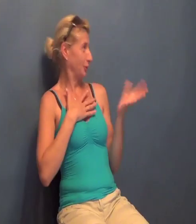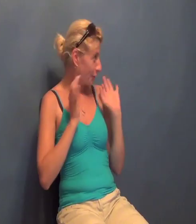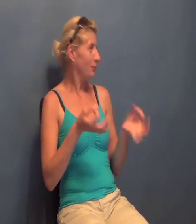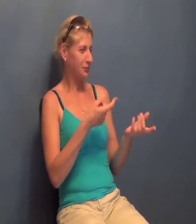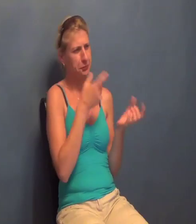A on: "- Tak, dobrze."